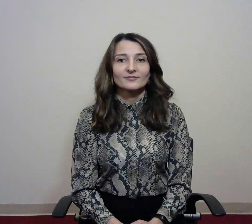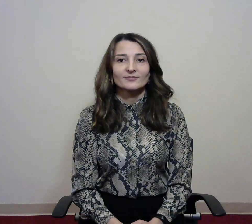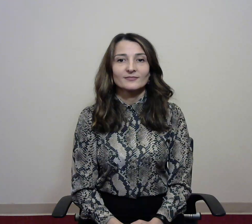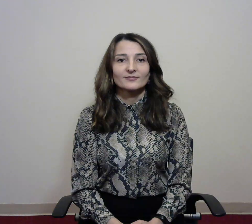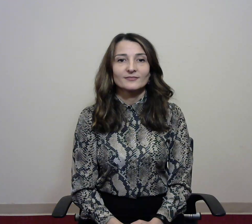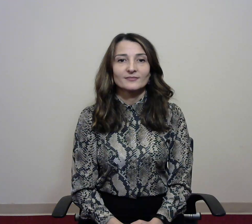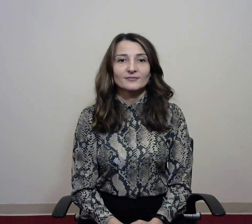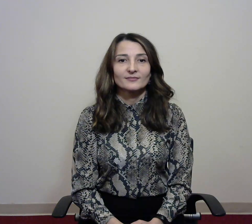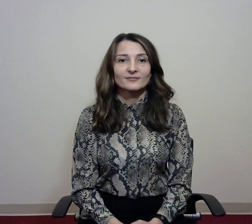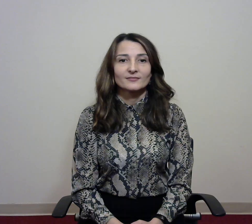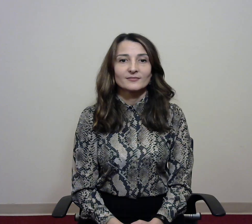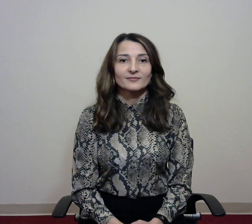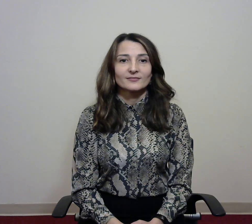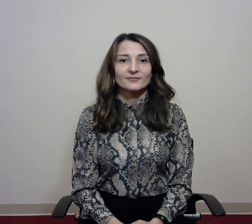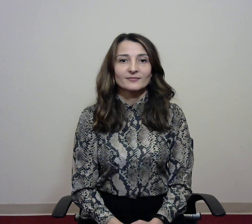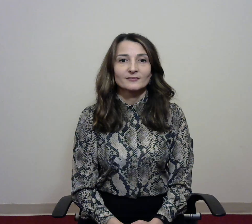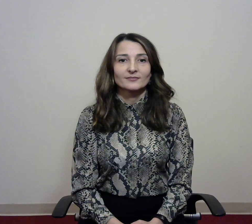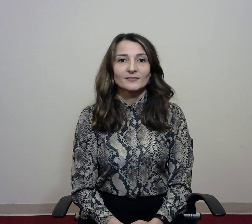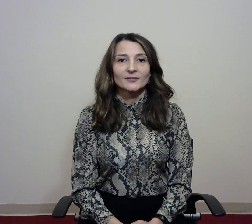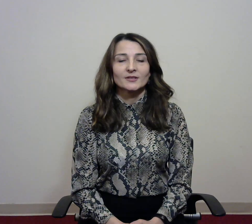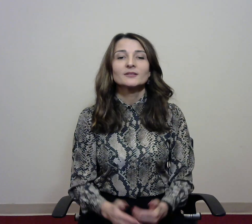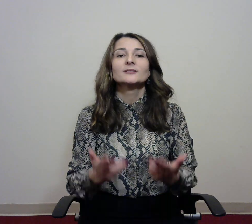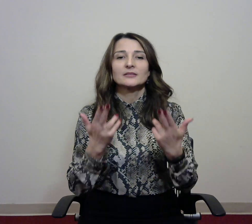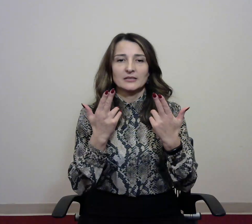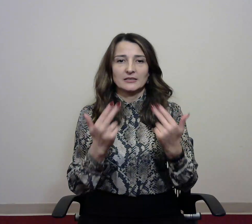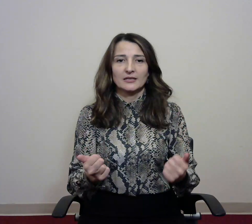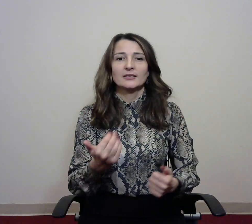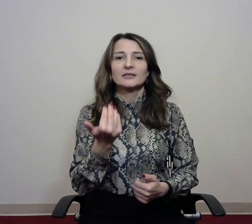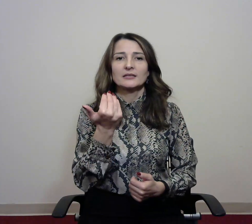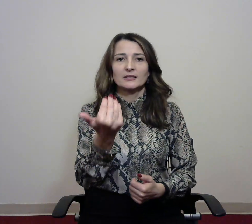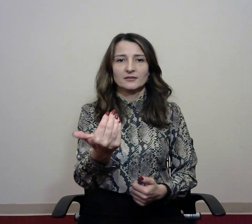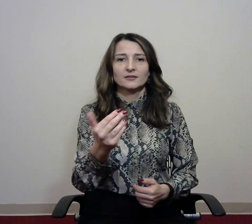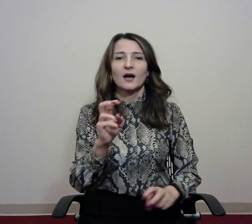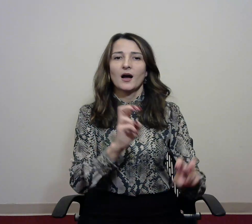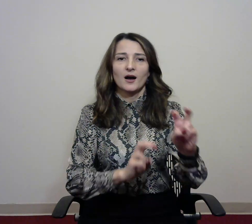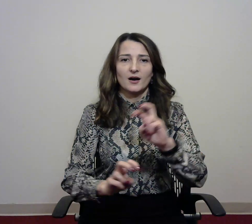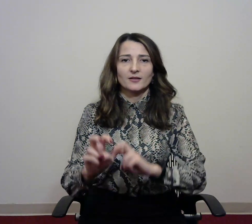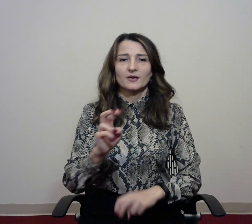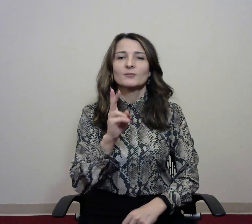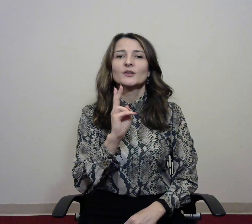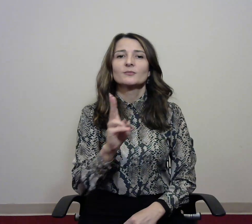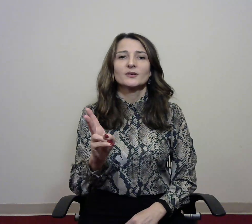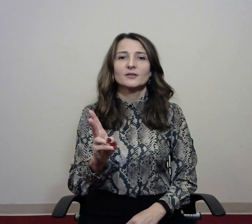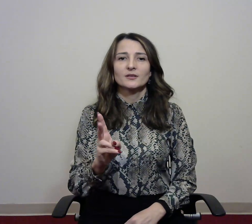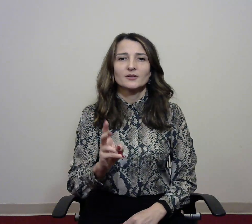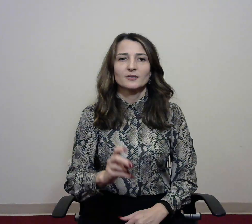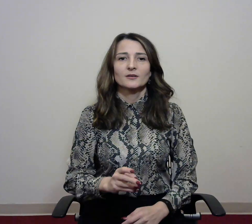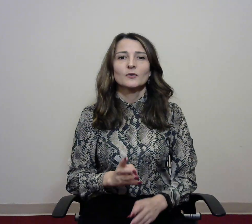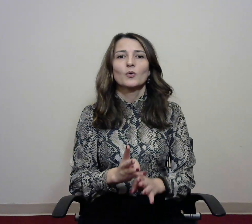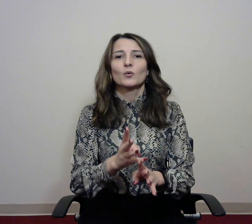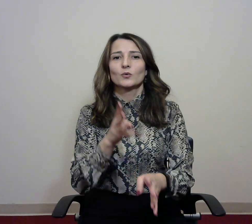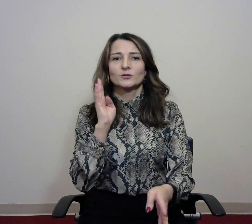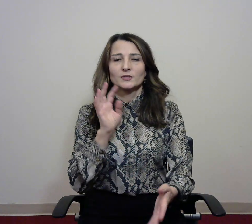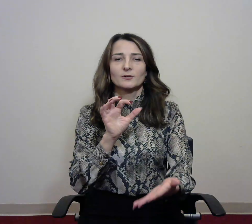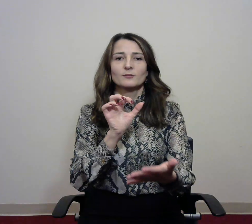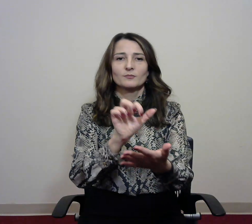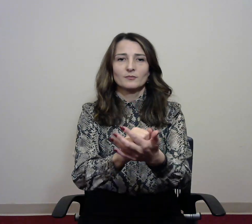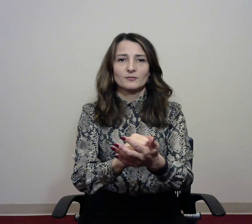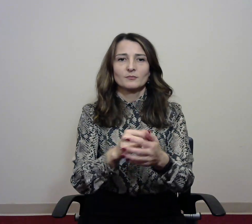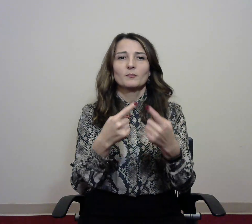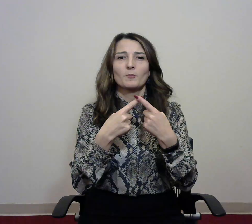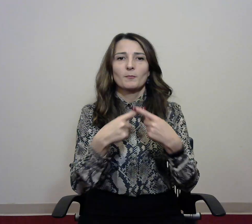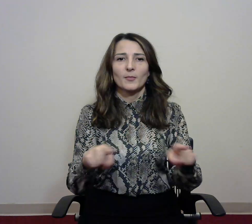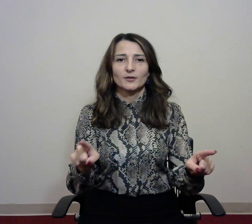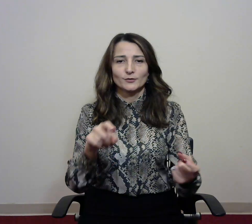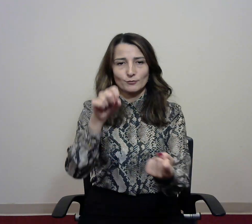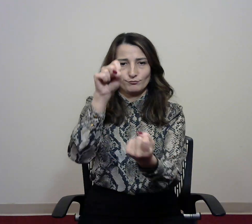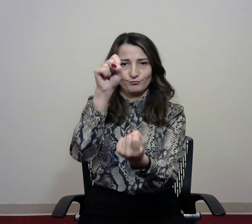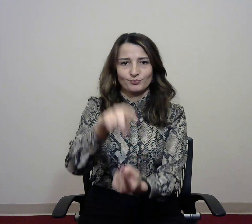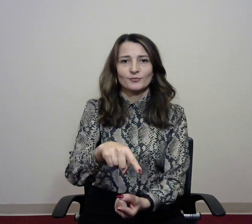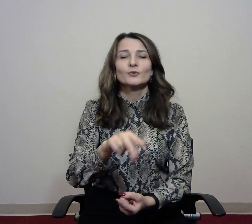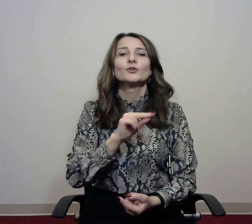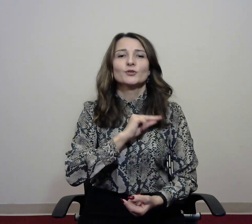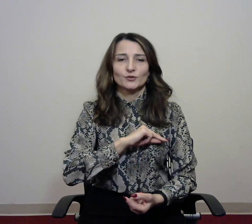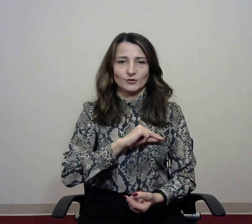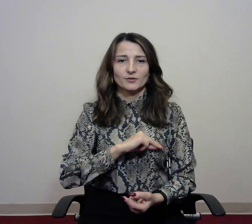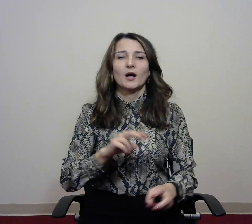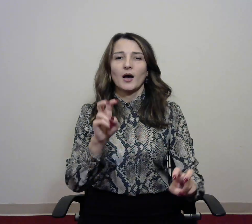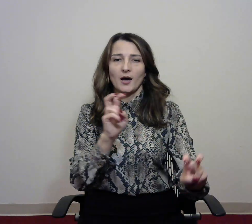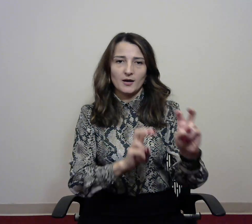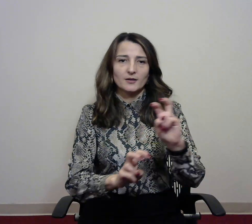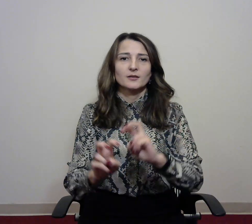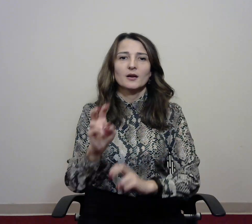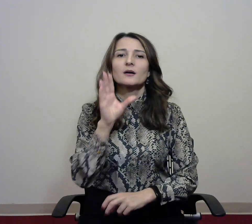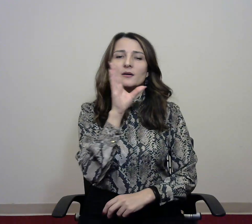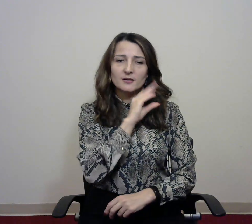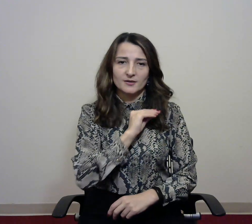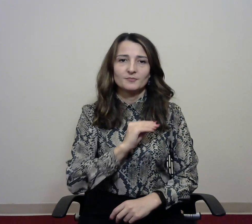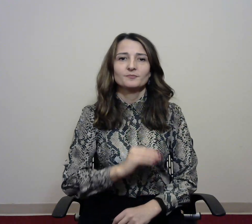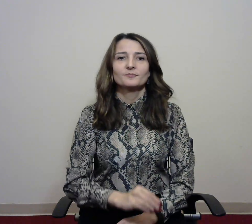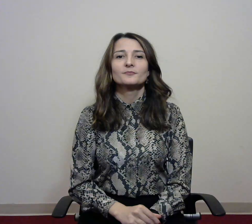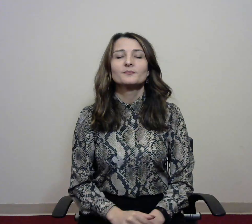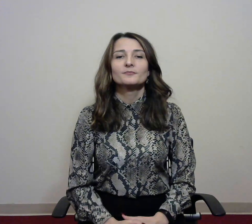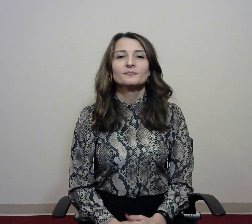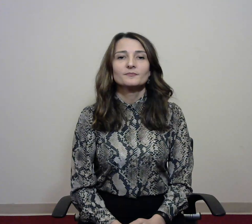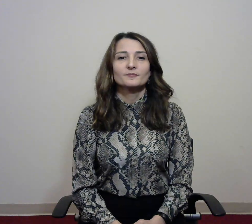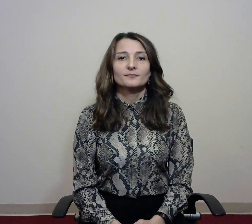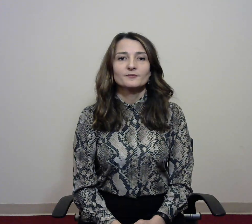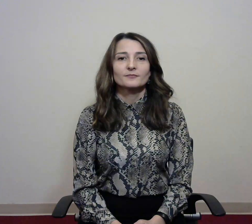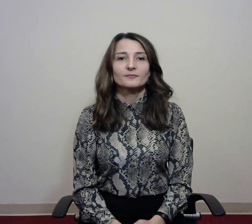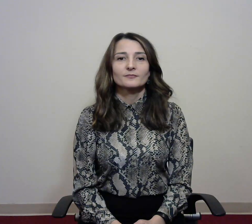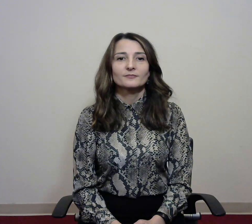Bəli, siz İş axtaran şəxs kimi növbə tutub başqa uyğun işlər axtara bilərsiniz